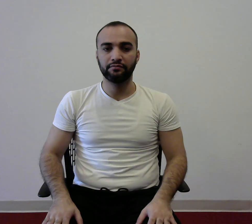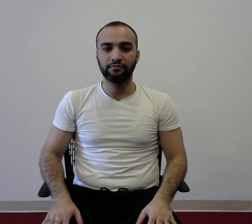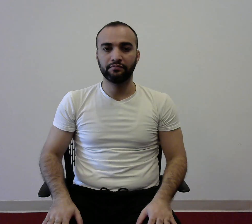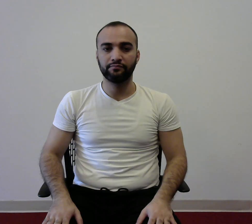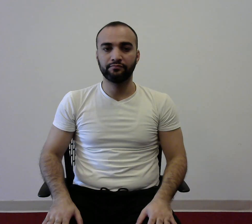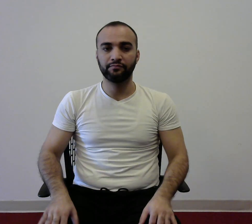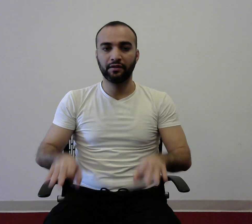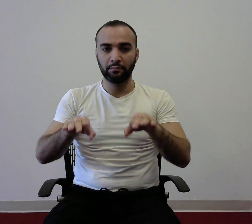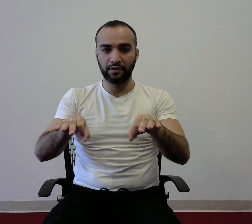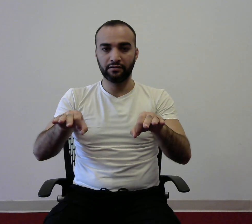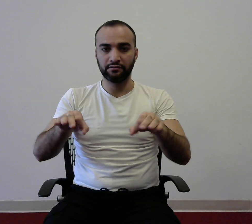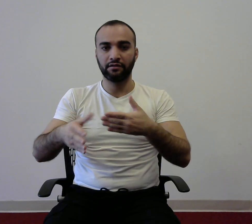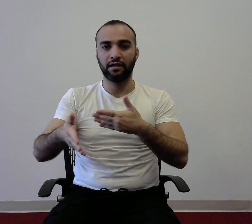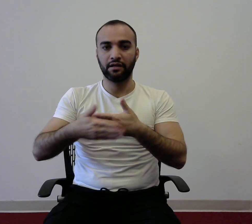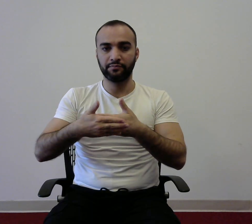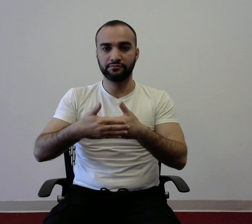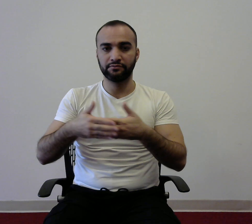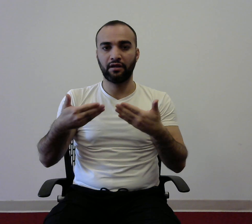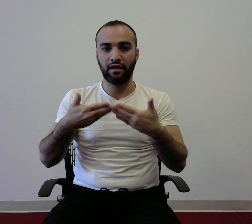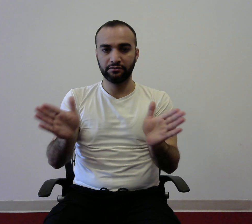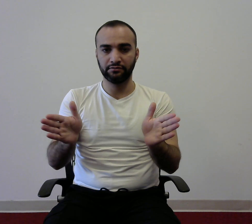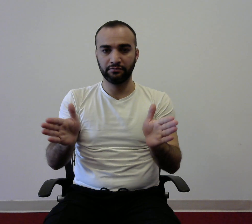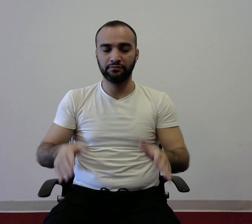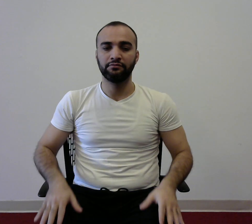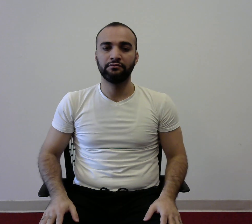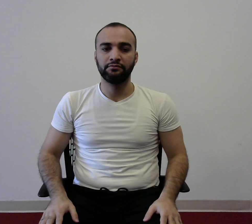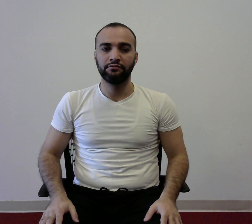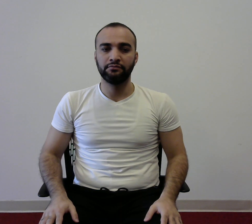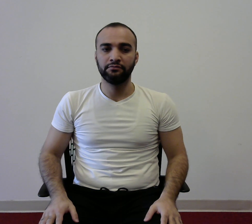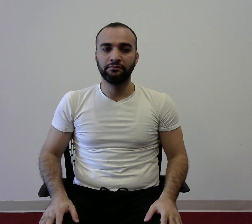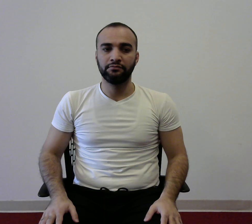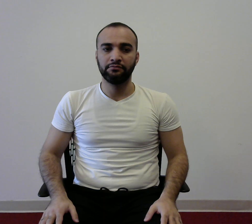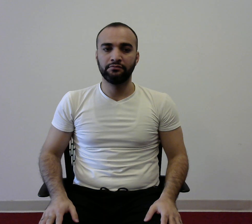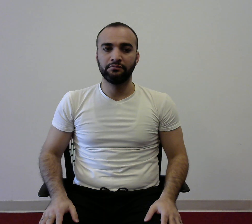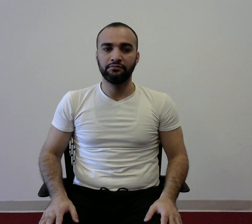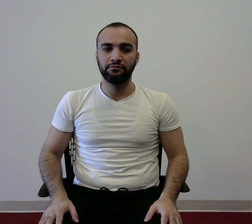Maşının qapısı açıqdır